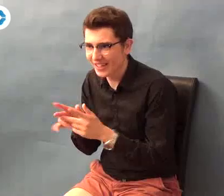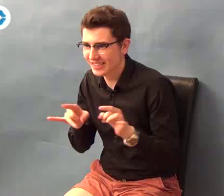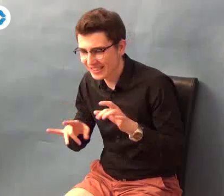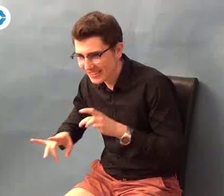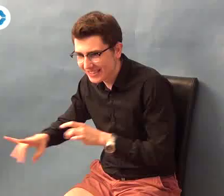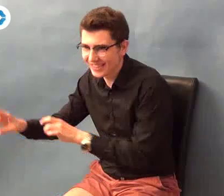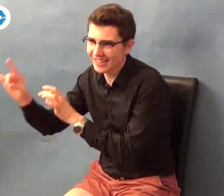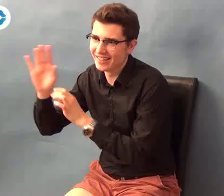Biegnie.